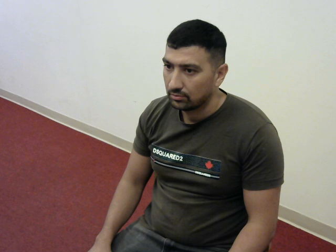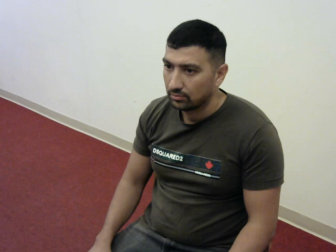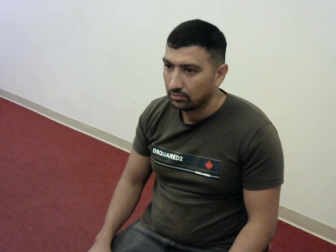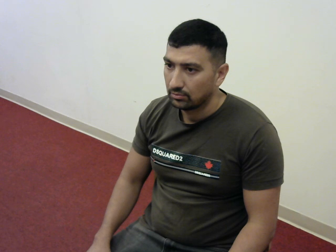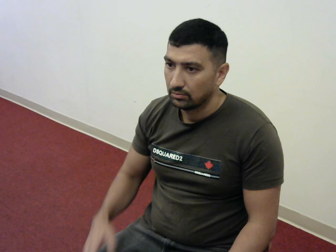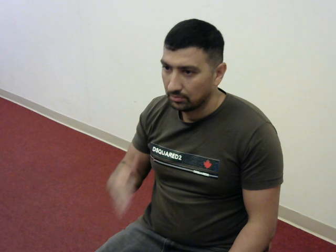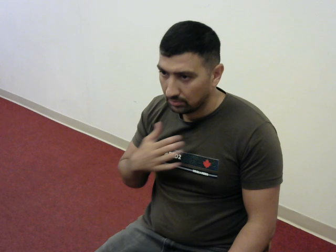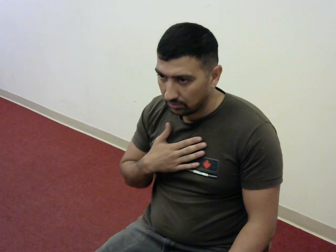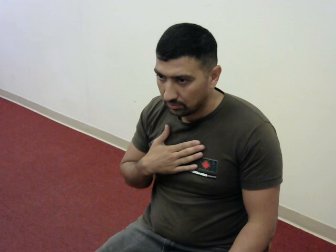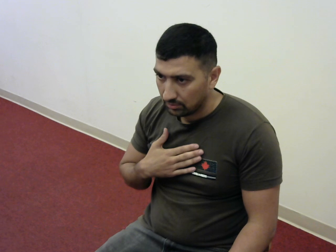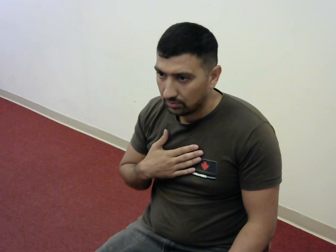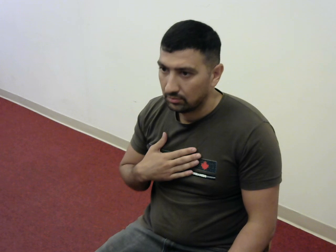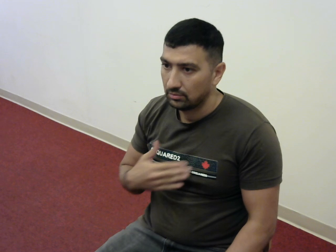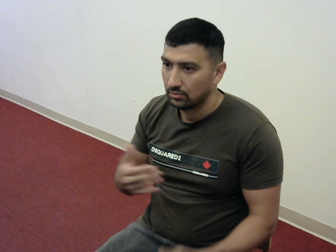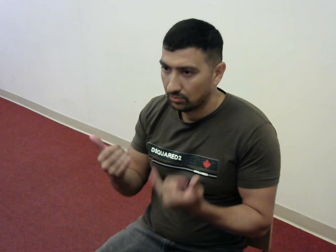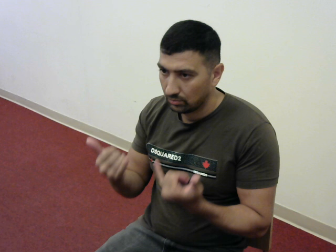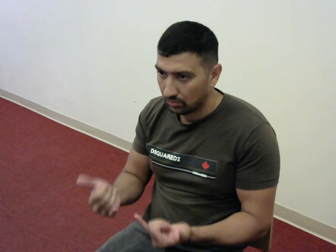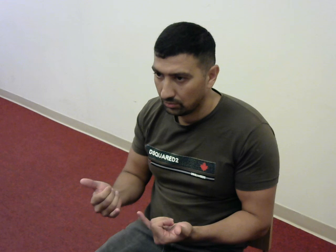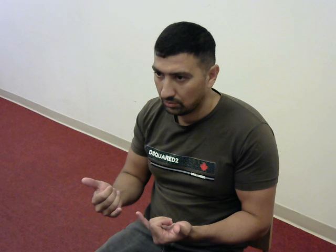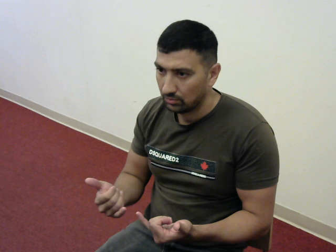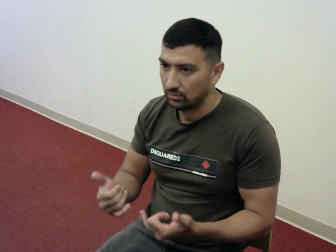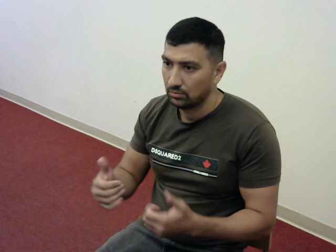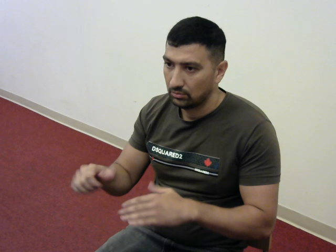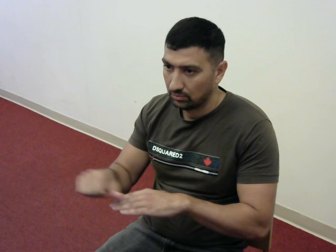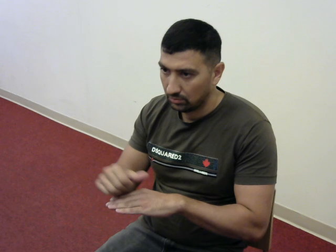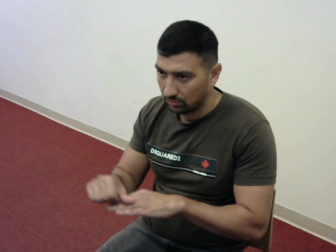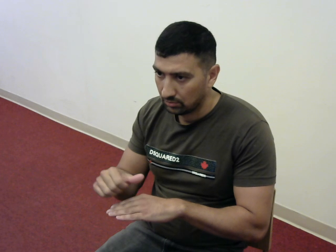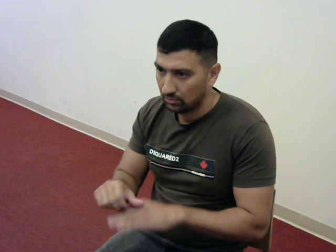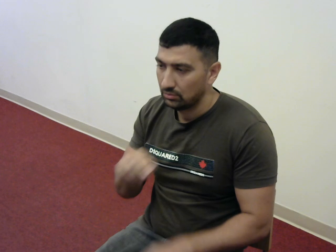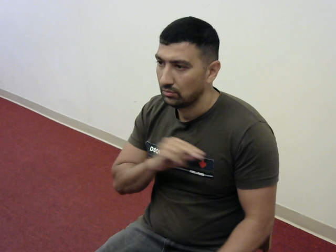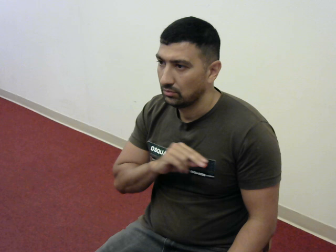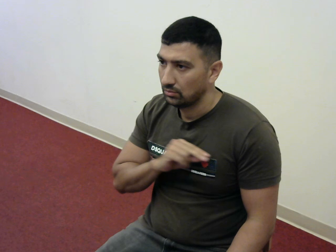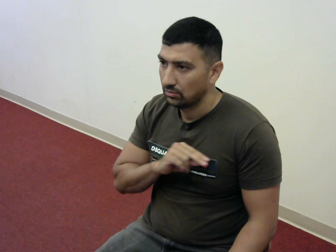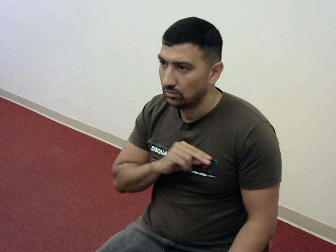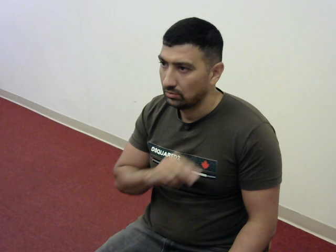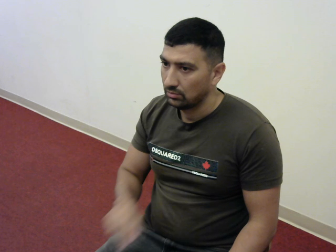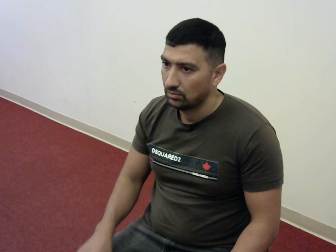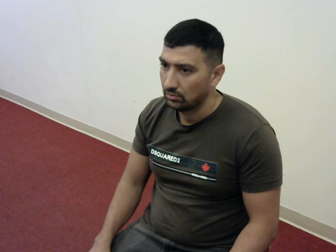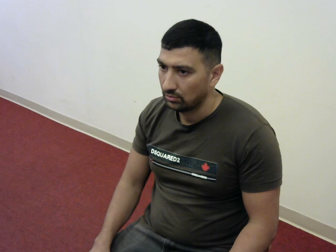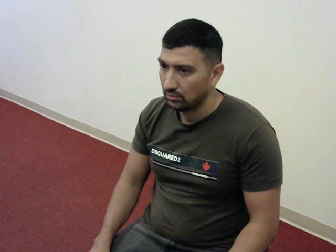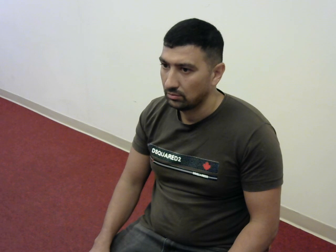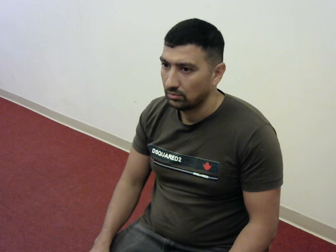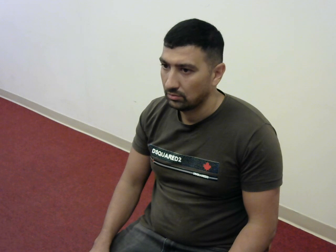Mən indi zərgər işləyirəm